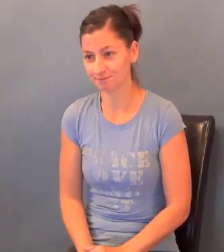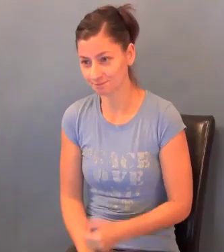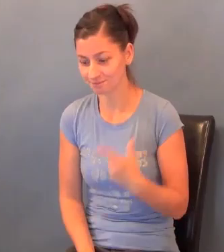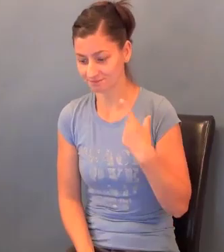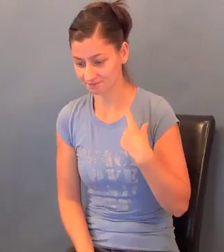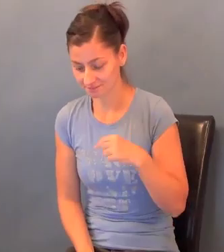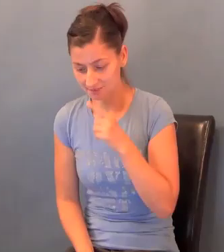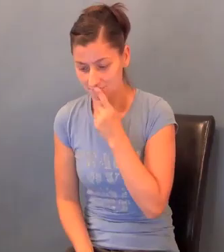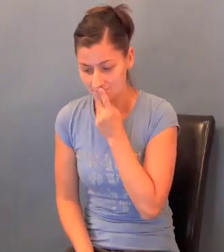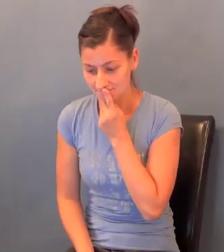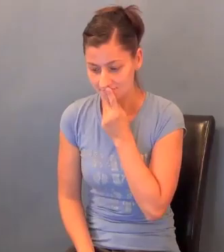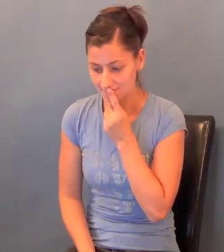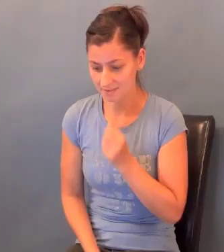Aha, myślę, że...